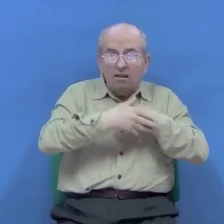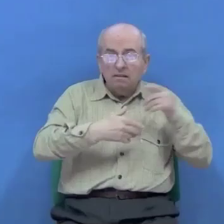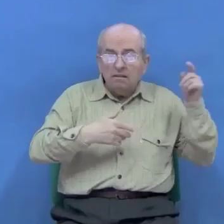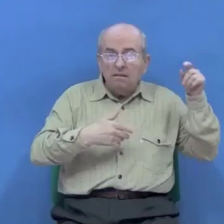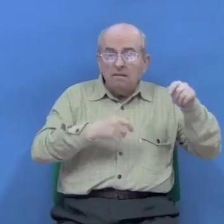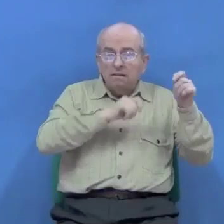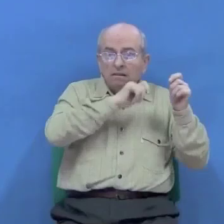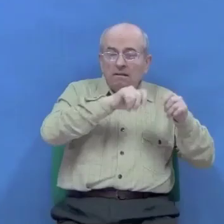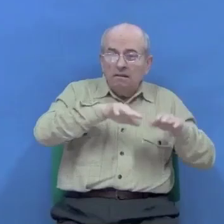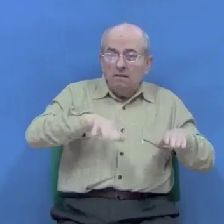Niemcy z zagranicy przyjeżdżali.